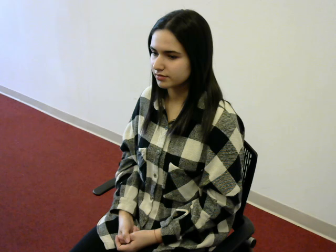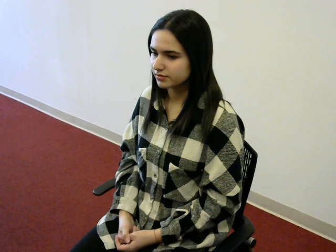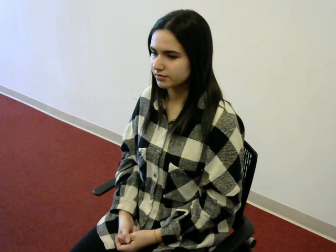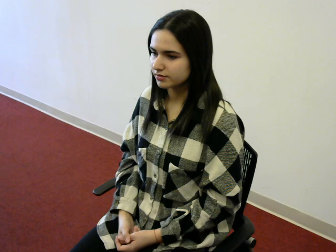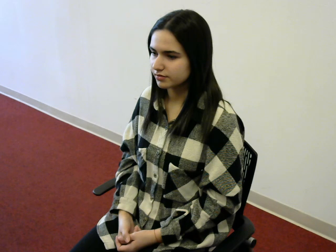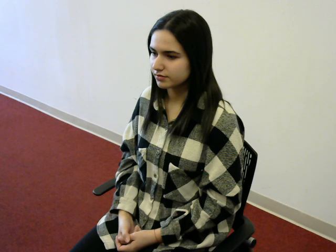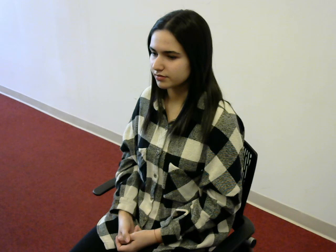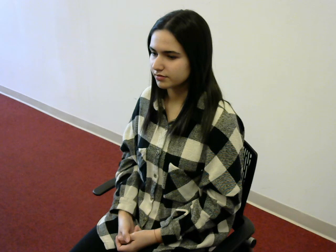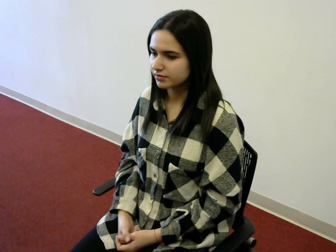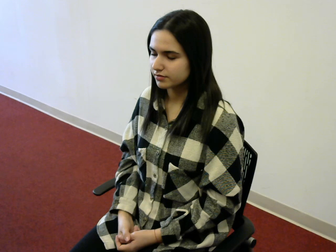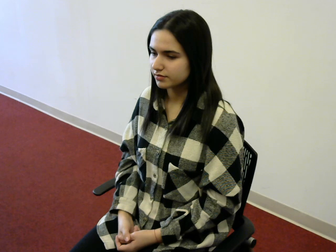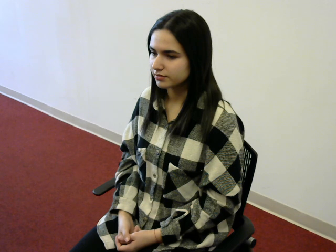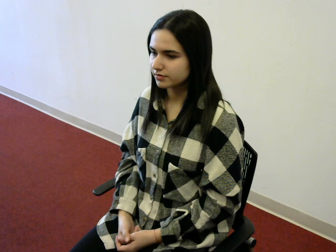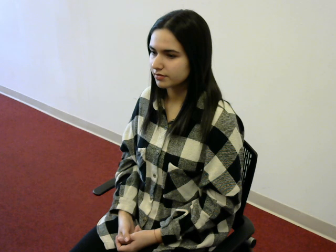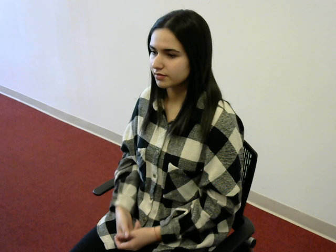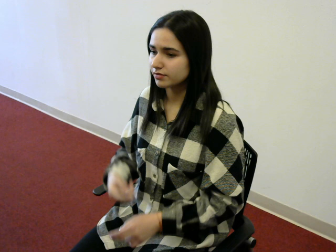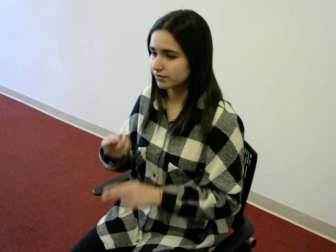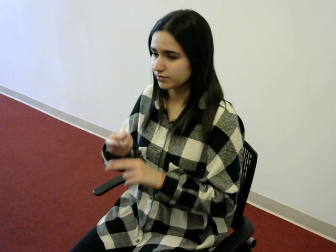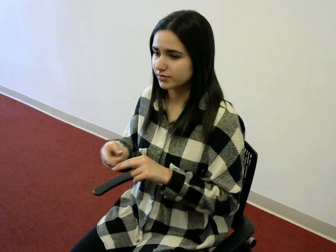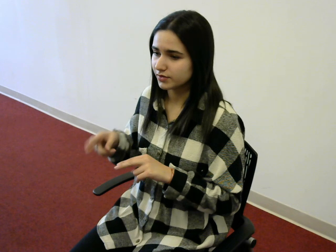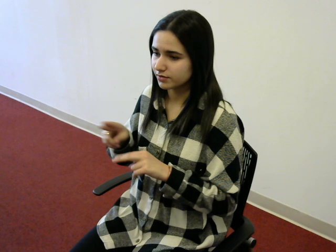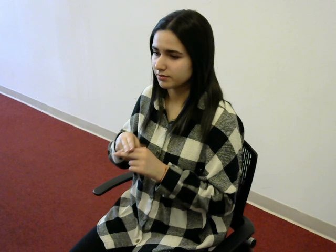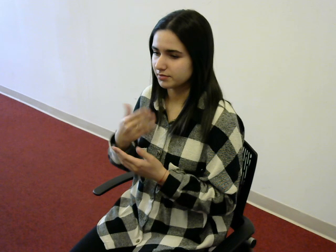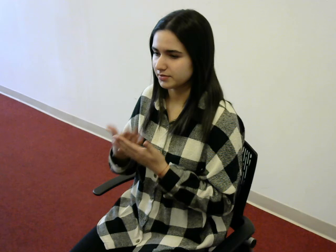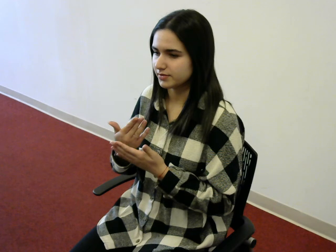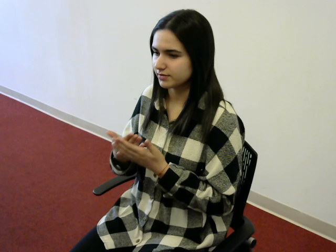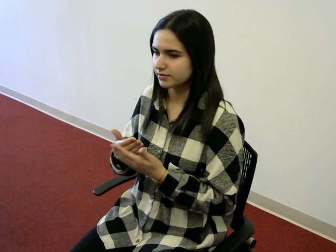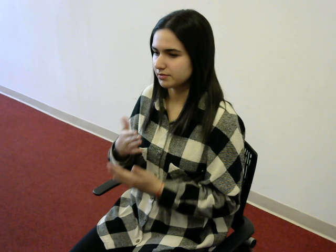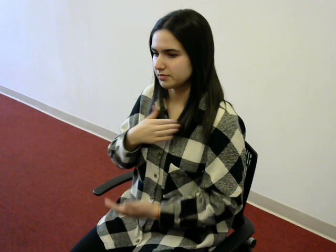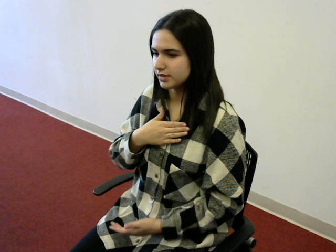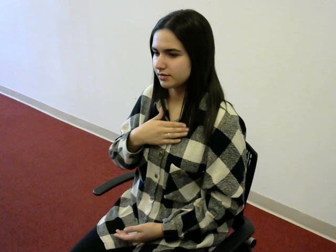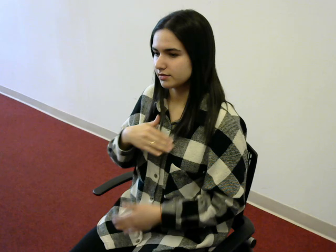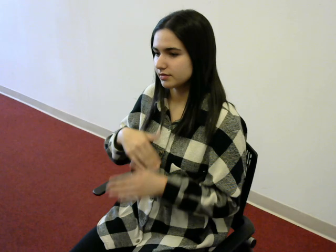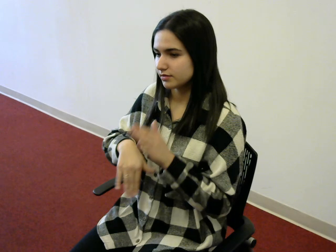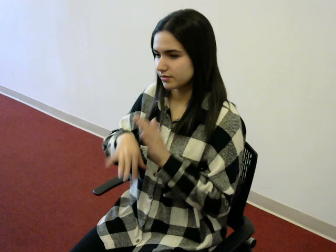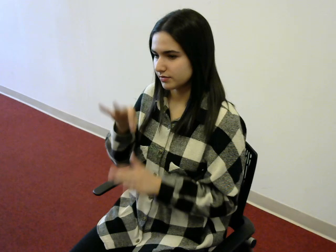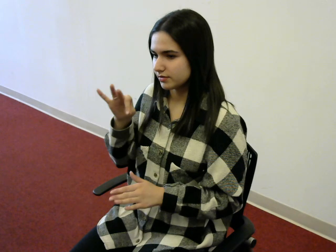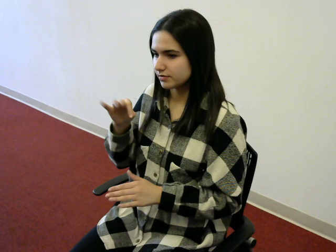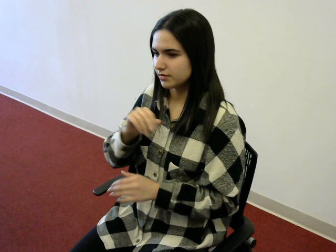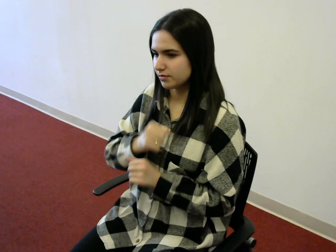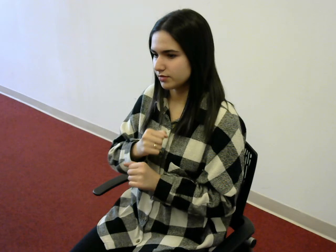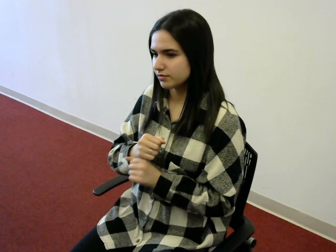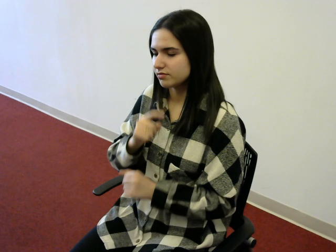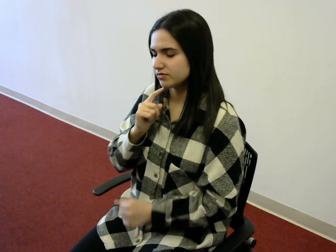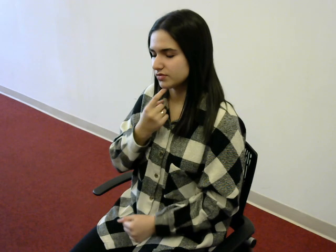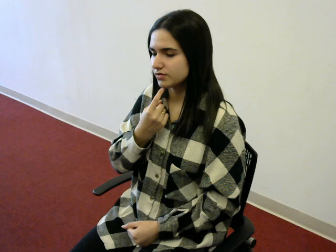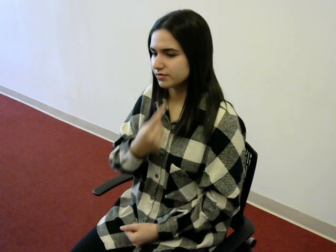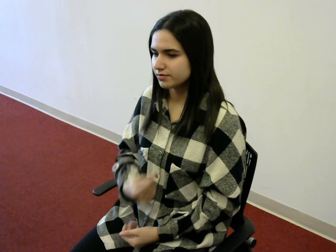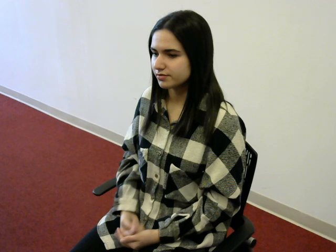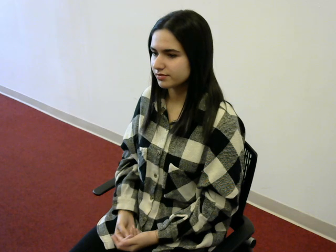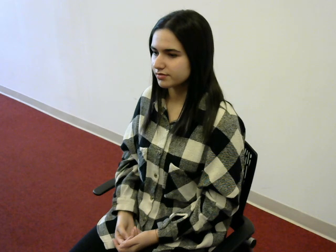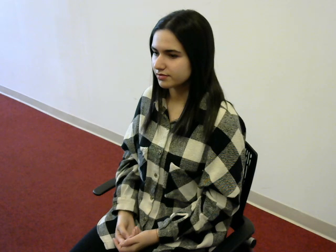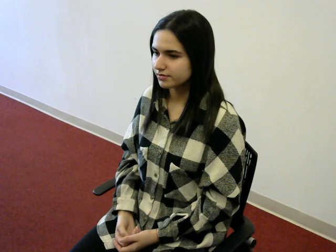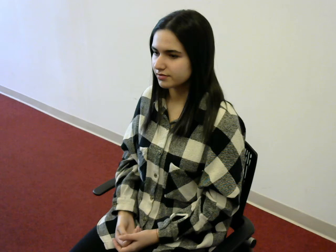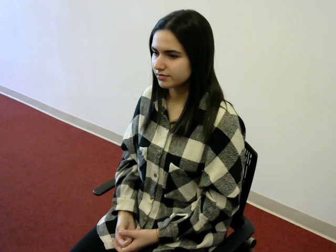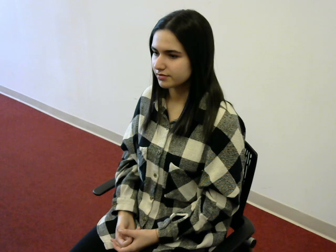Bu məsələdə mənə seçim etmək çətindir